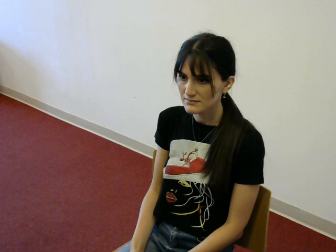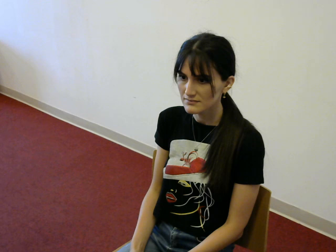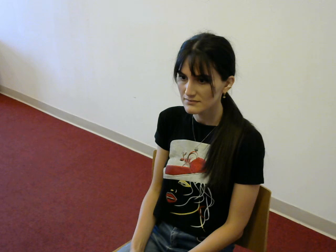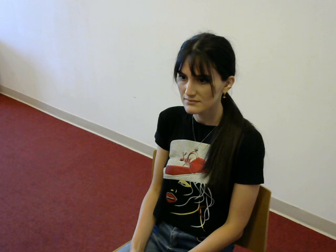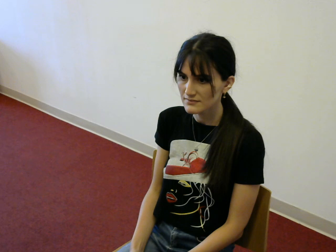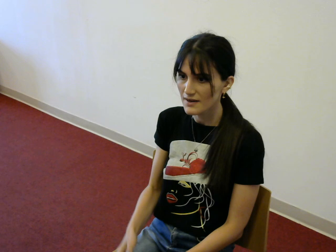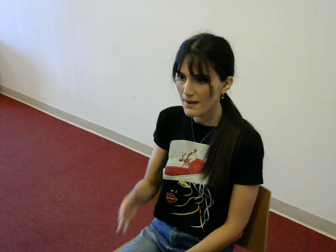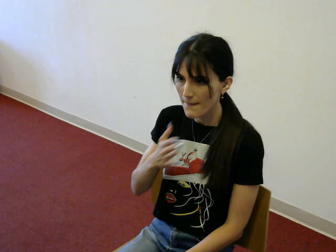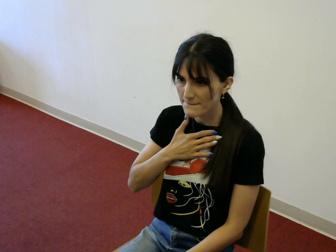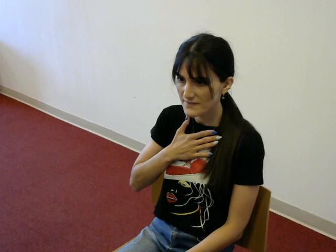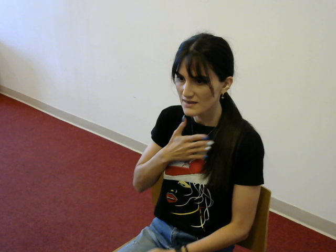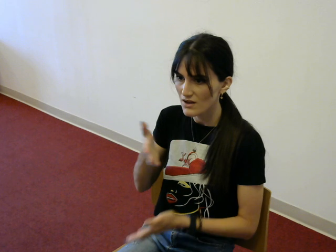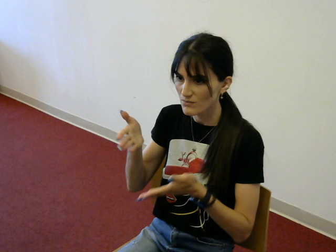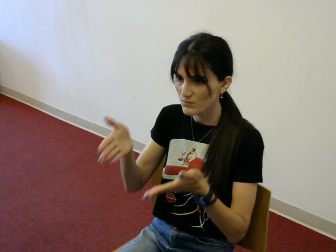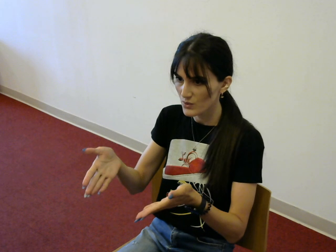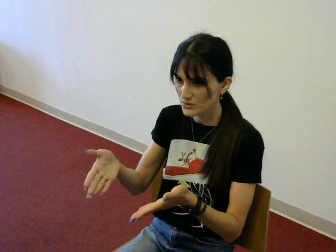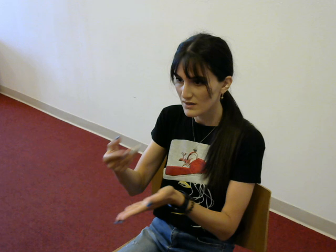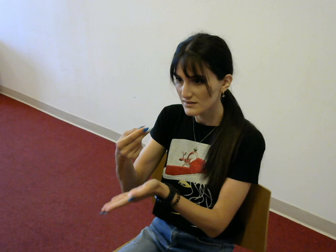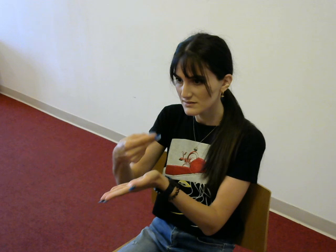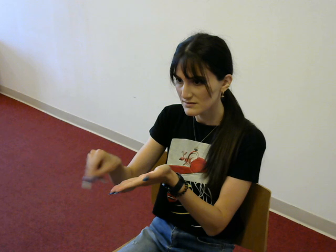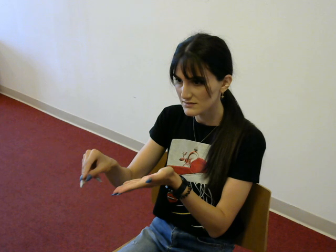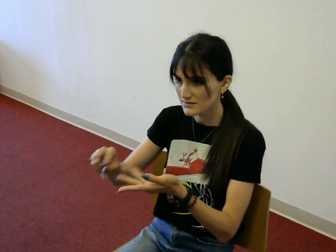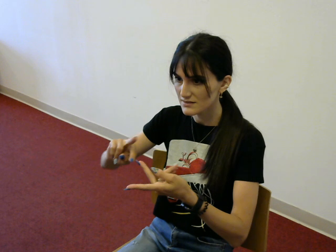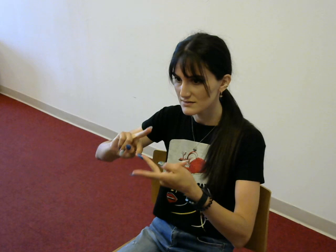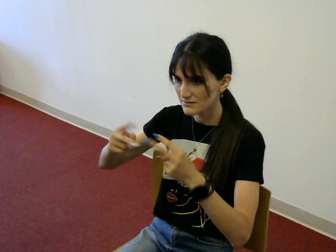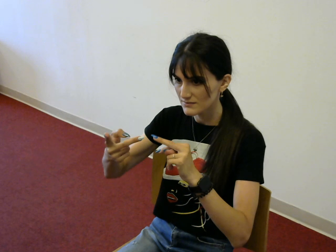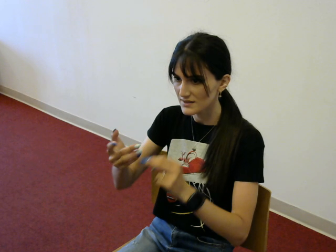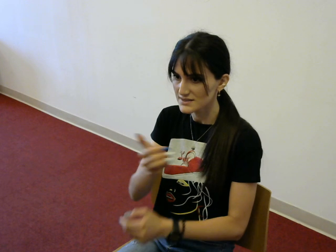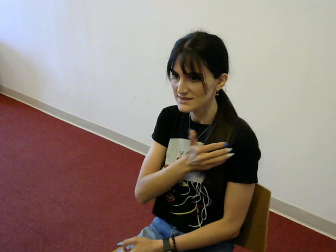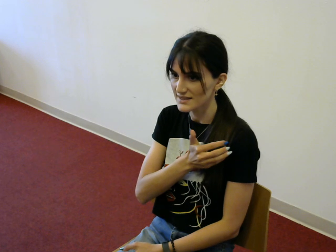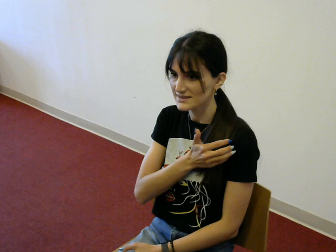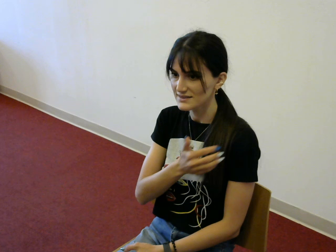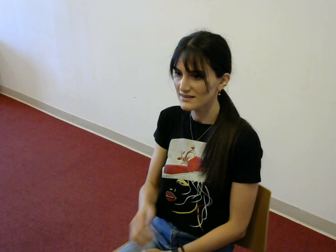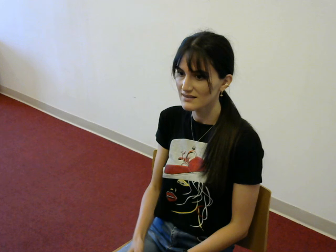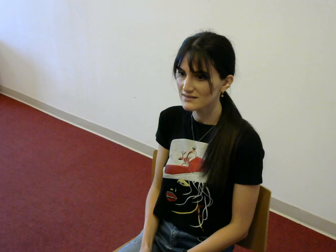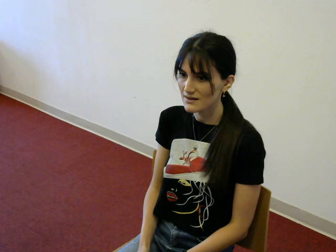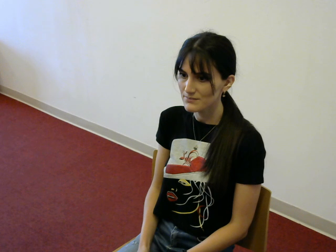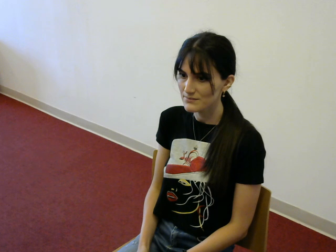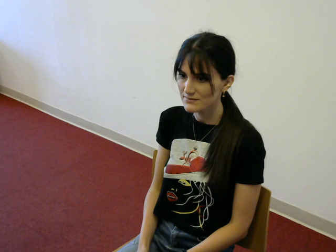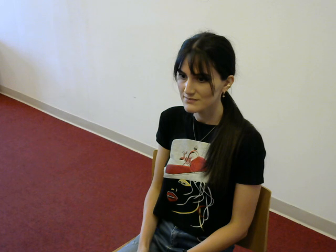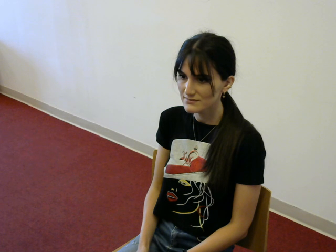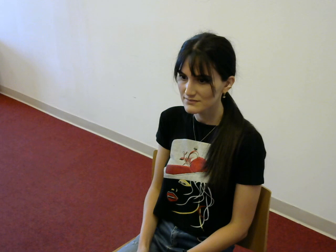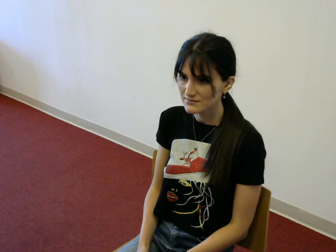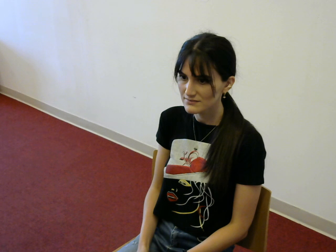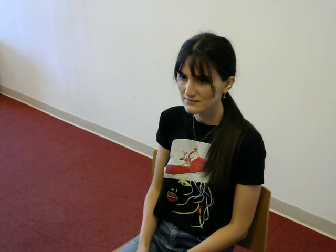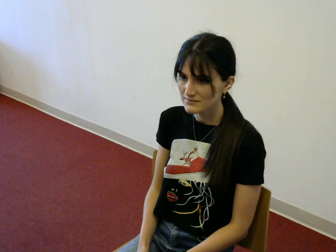Mən buradan aldıqlarımı dəyişmək istəyirəm